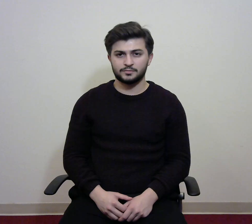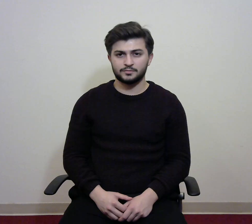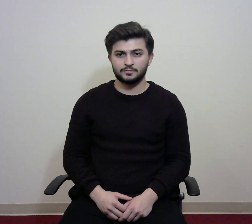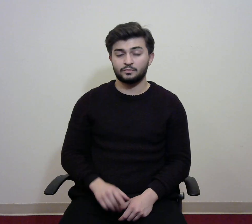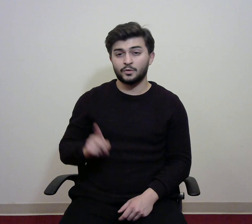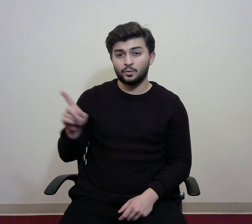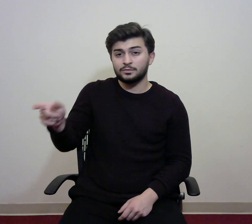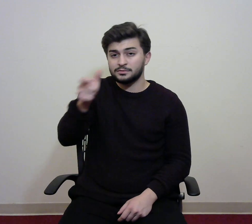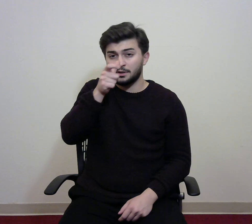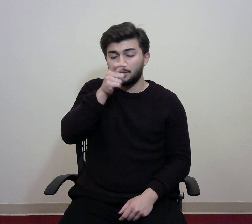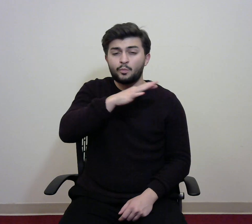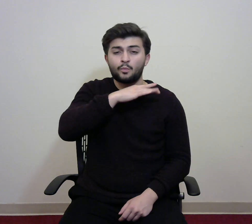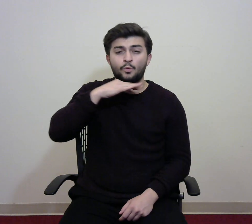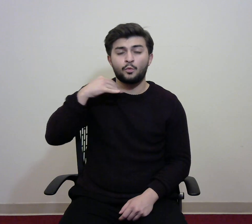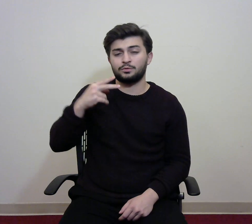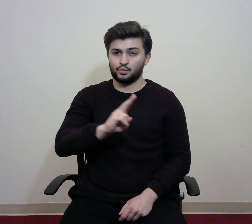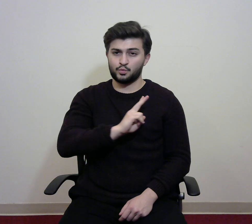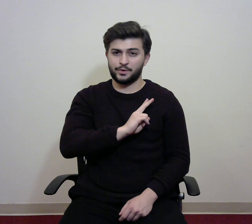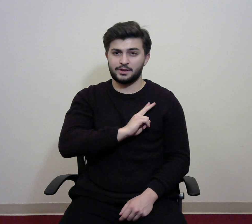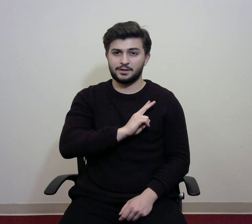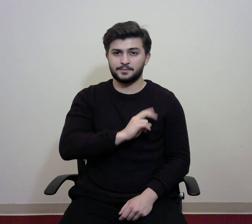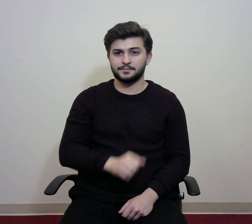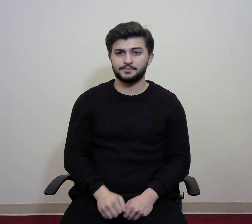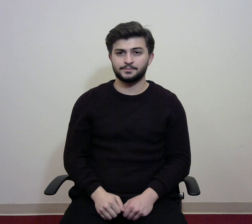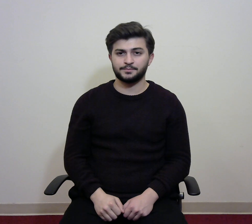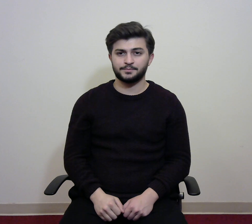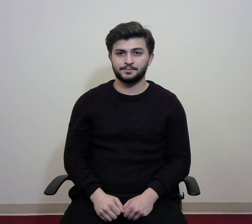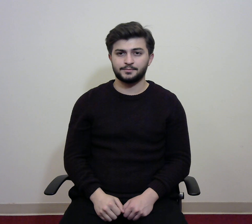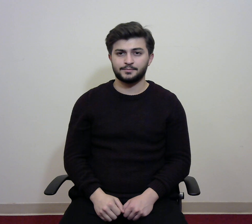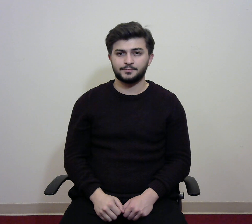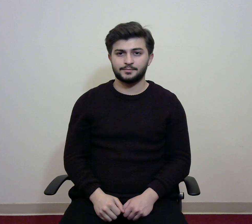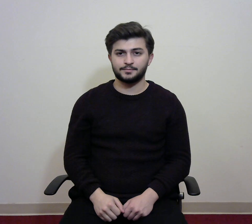O itləri çox sevir